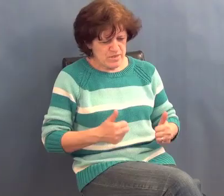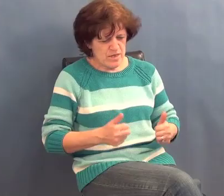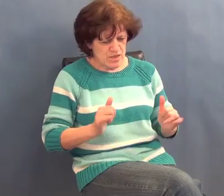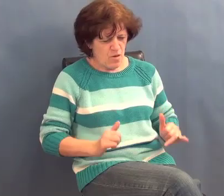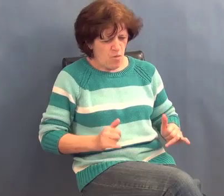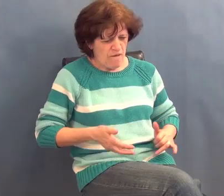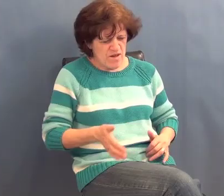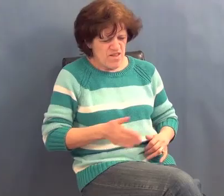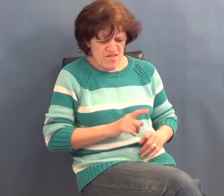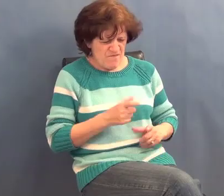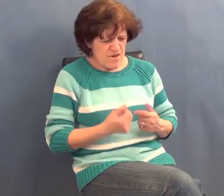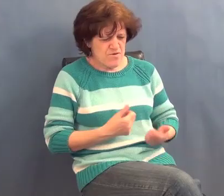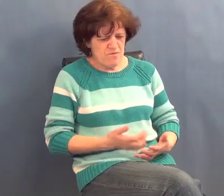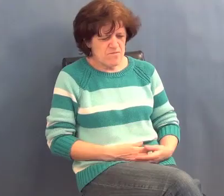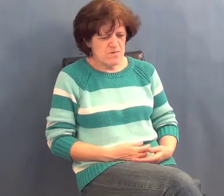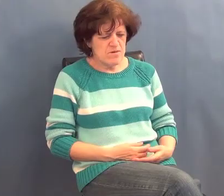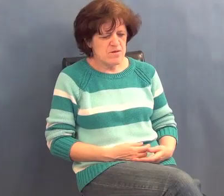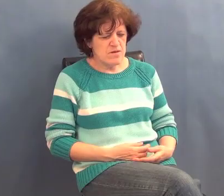Nie wolno robić czegoś takiego, żeby na przystanku piłować.